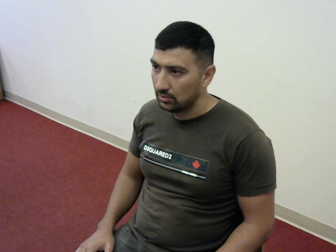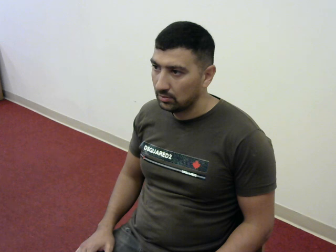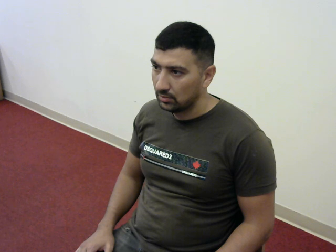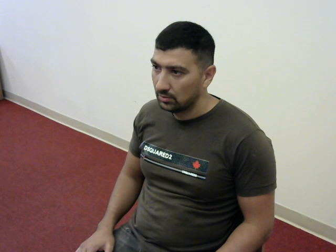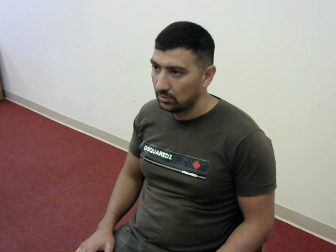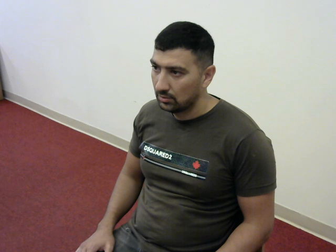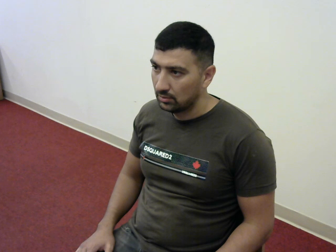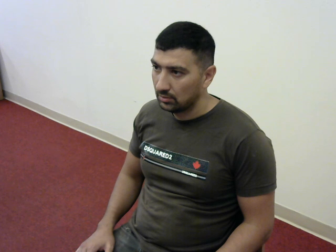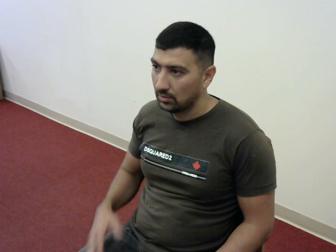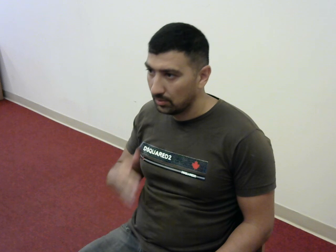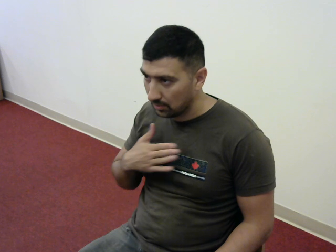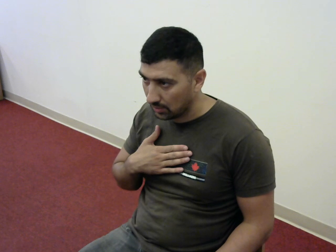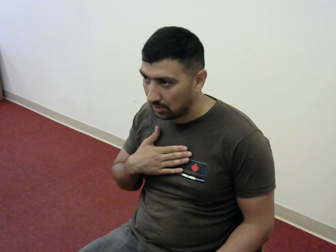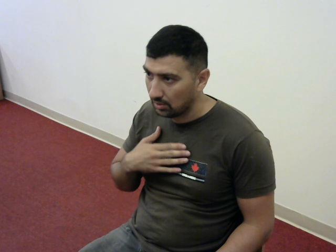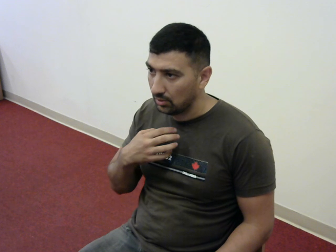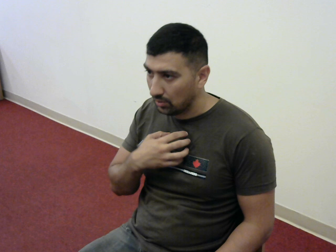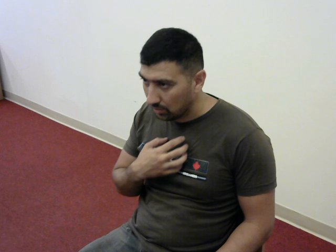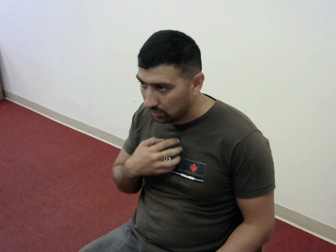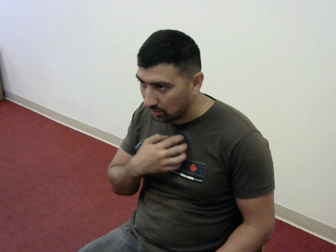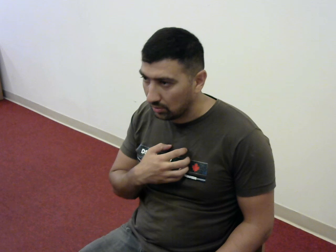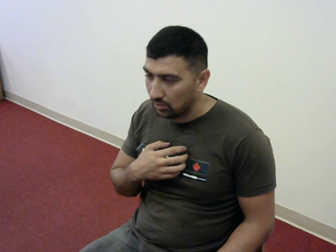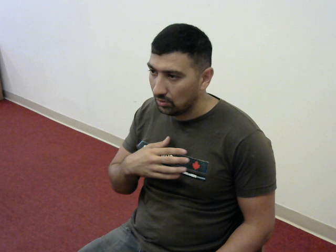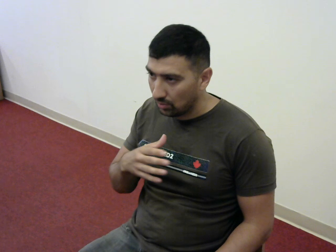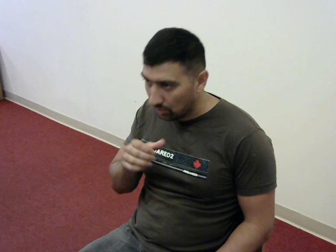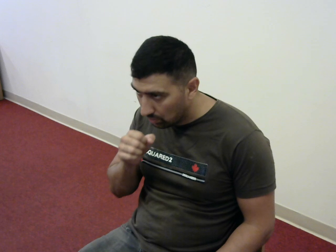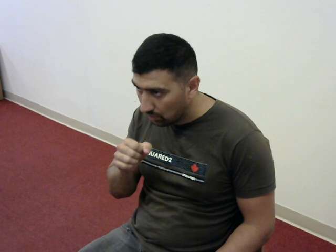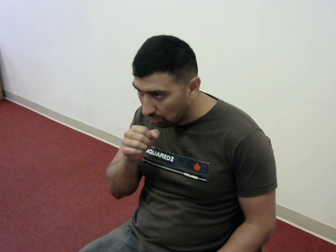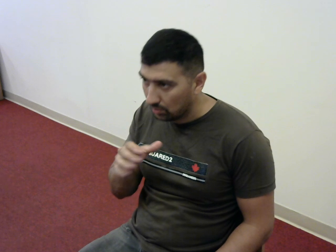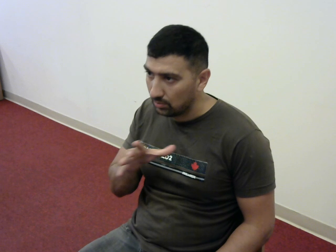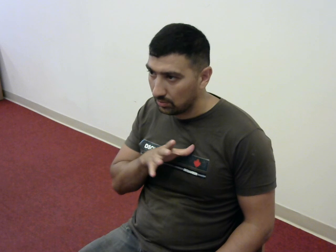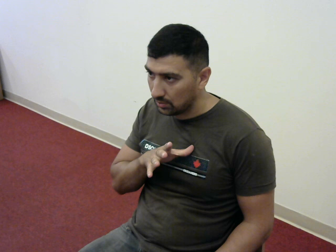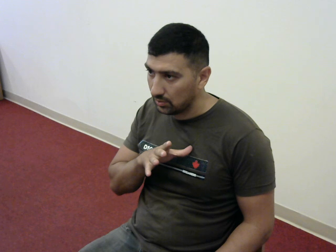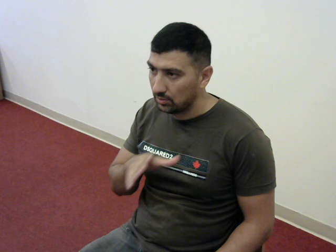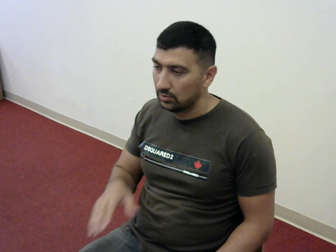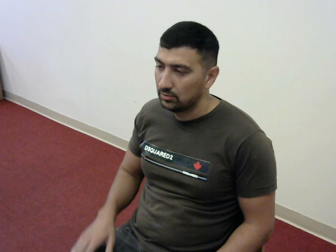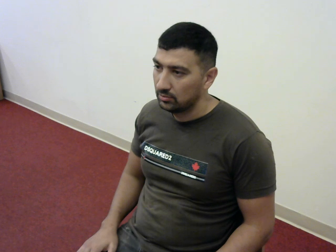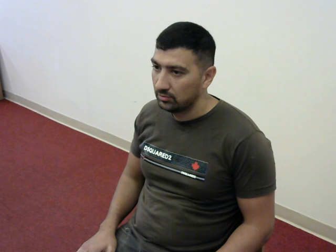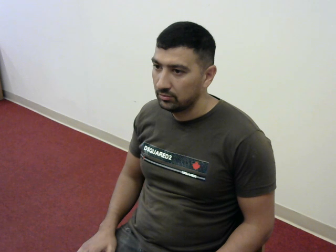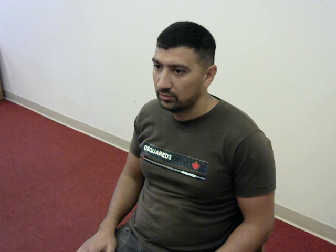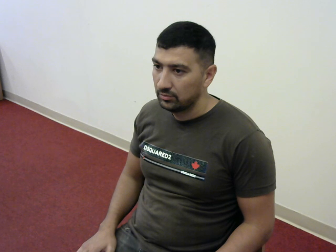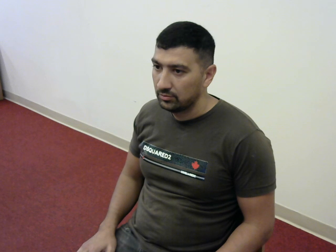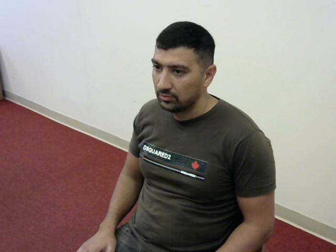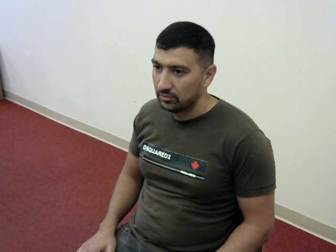Mən zökəm olmuşam